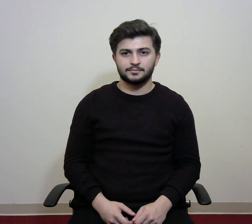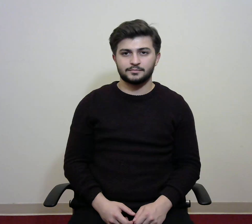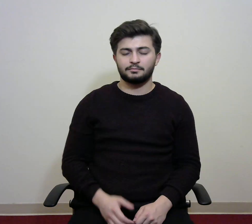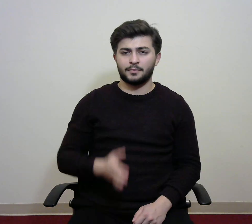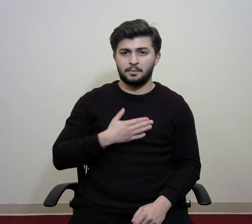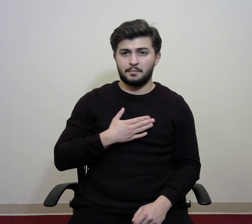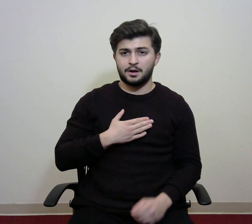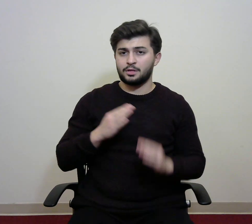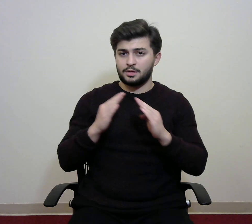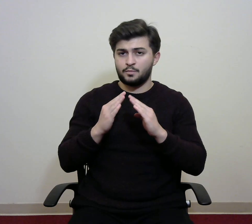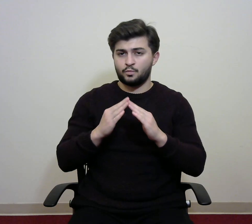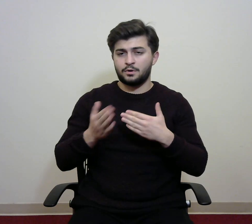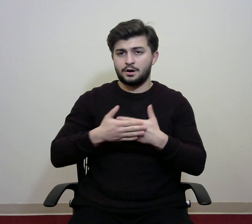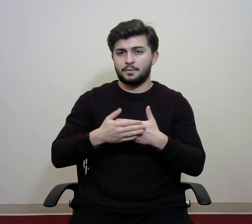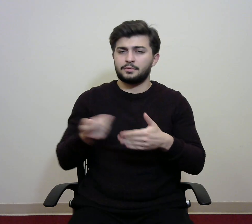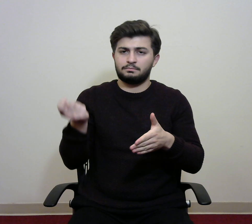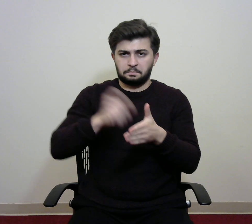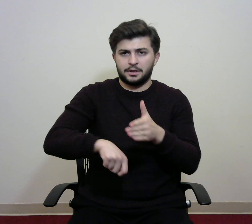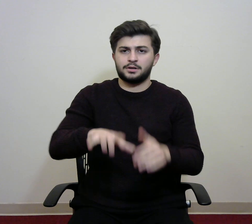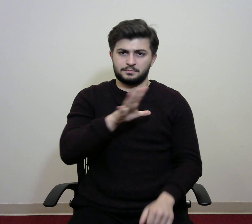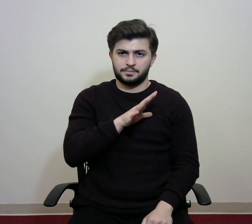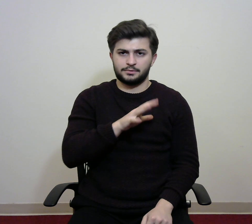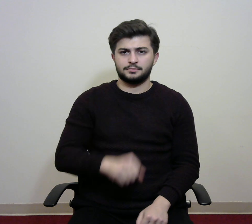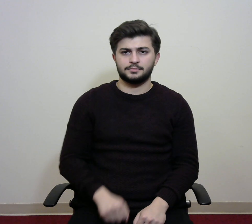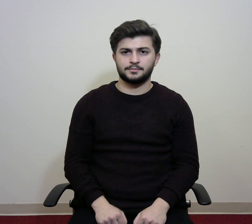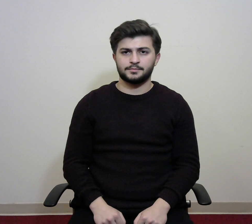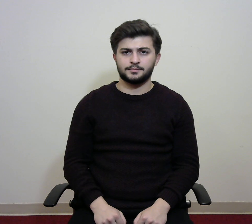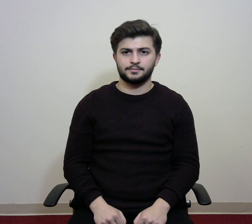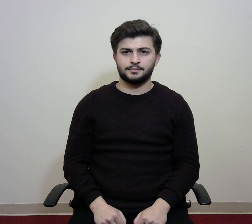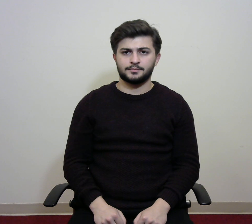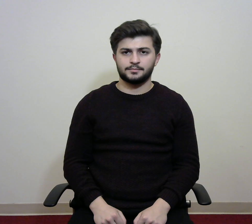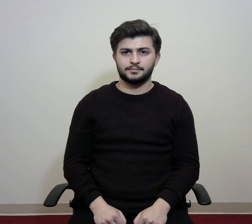Mən evin qapısını bağlamışam